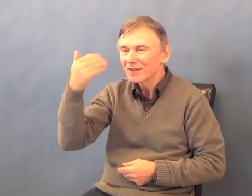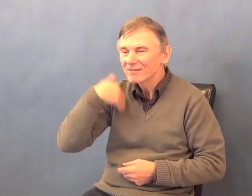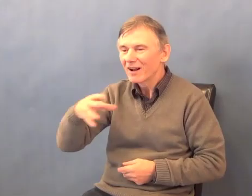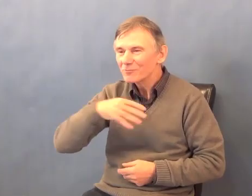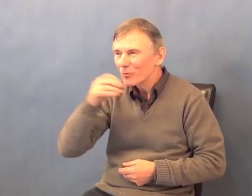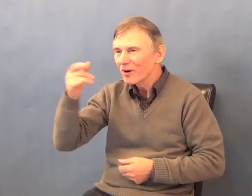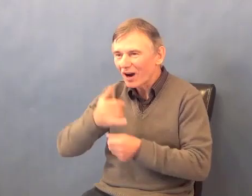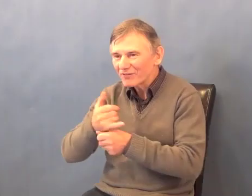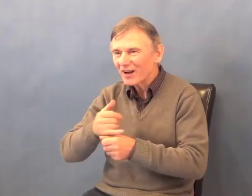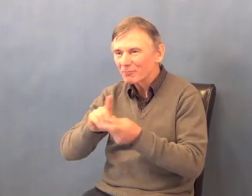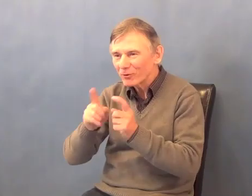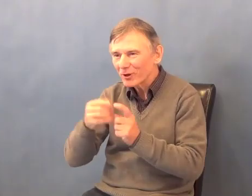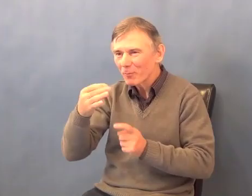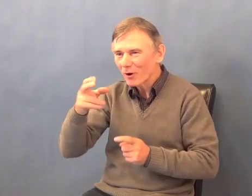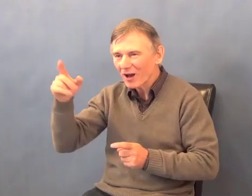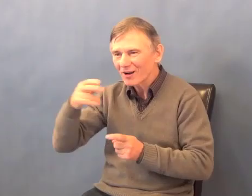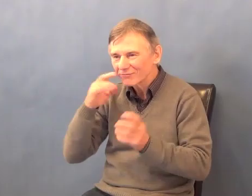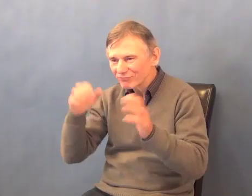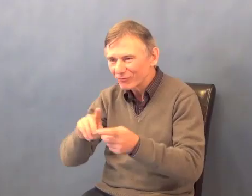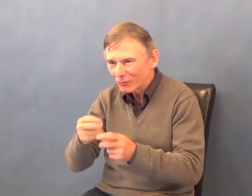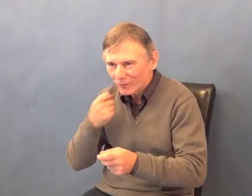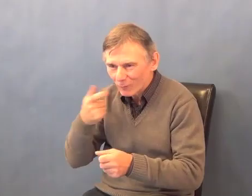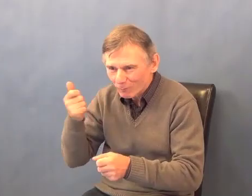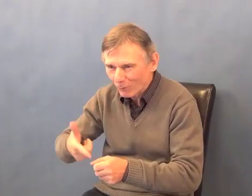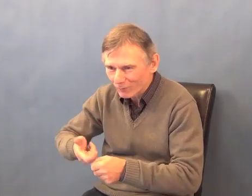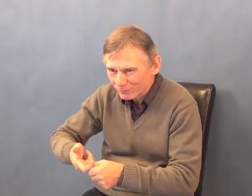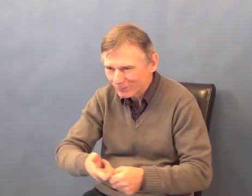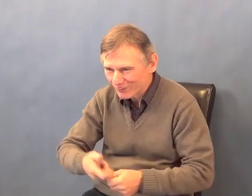Dawno temu jak byliśmy młodzi, to w kawiarni Moka dolewaliśmy swojej wódki.